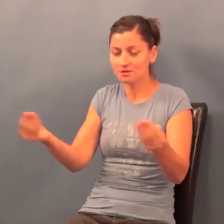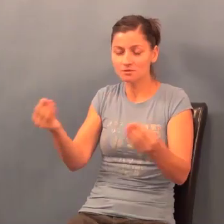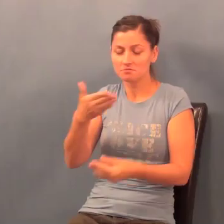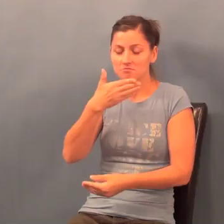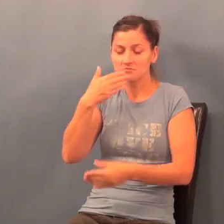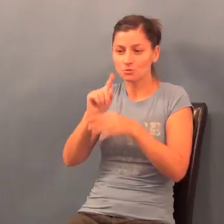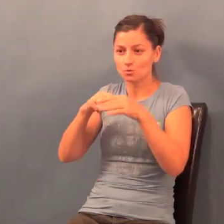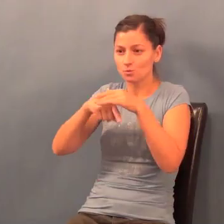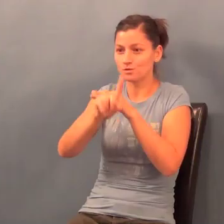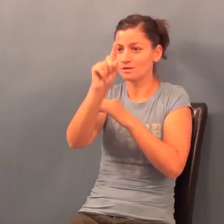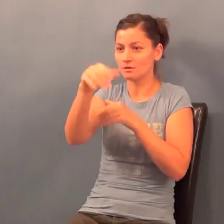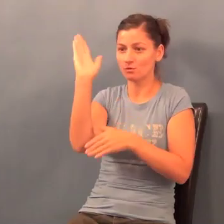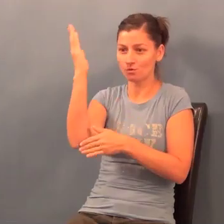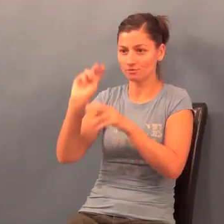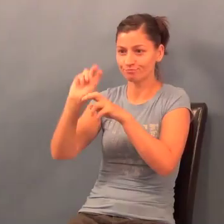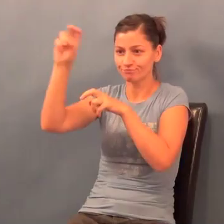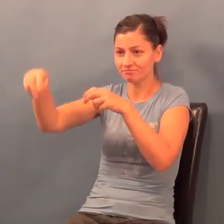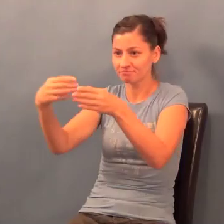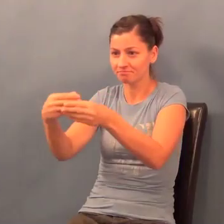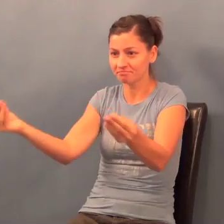Nie ma jej, uciekła przez okno i zniknęła.